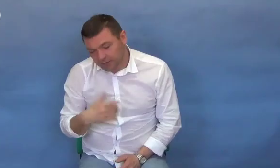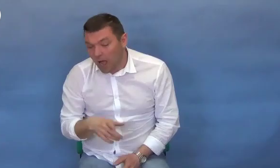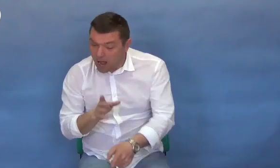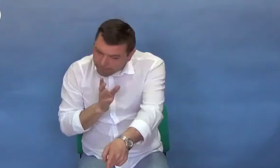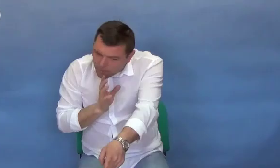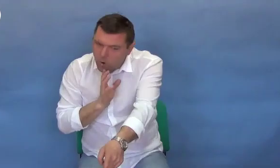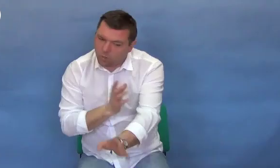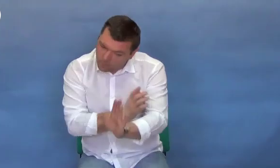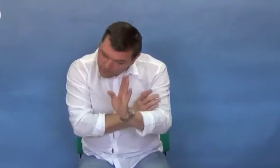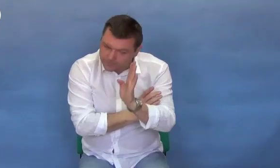To podobny znak.